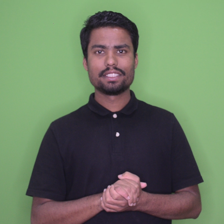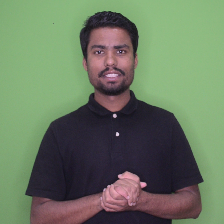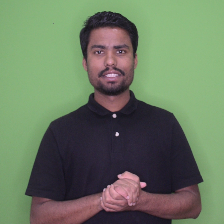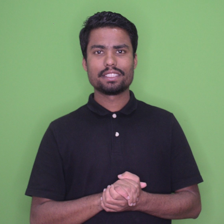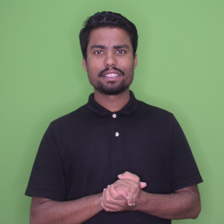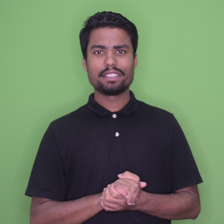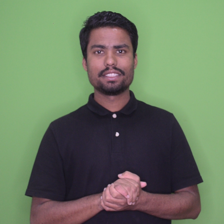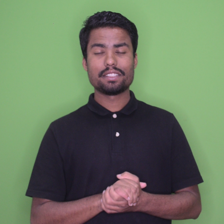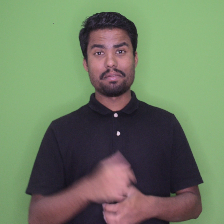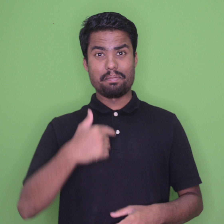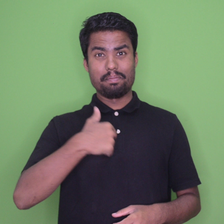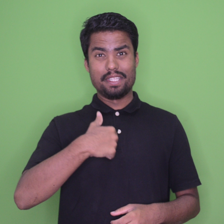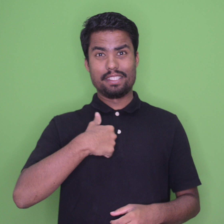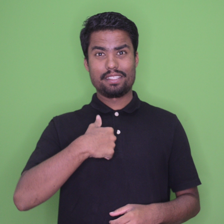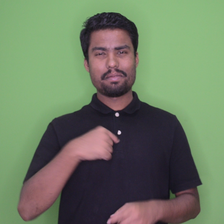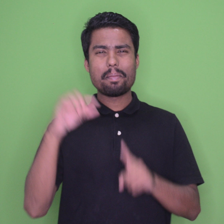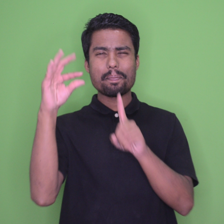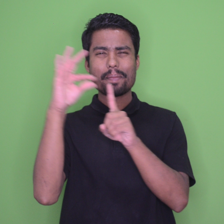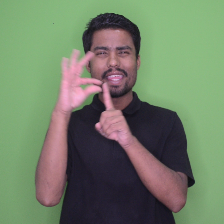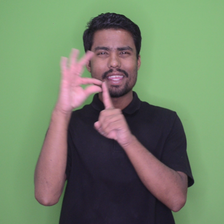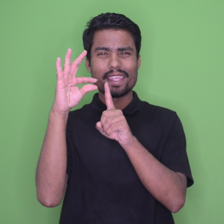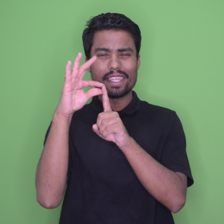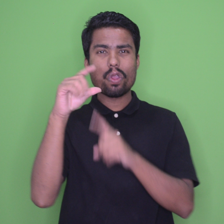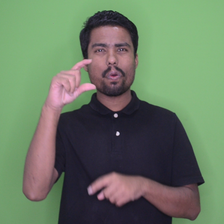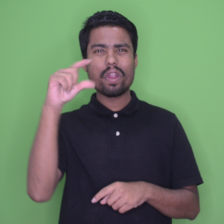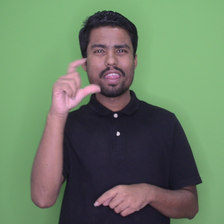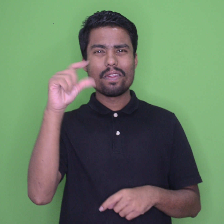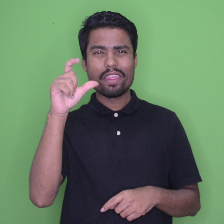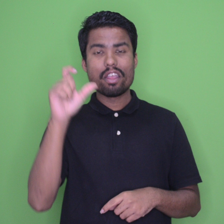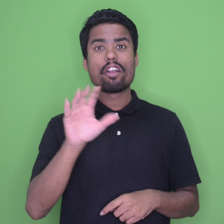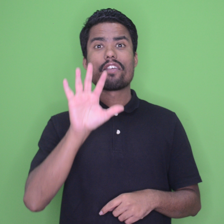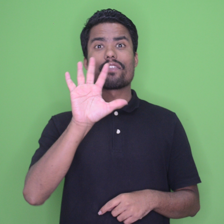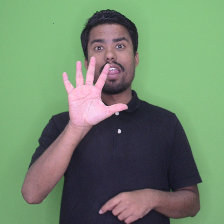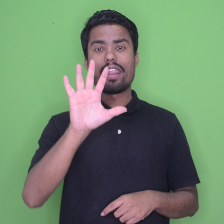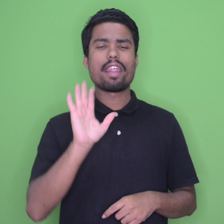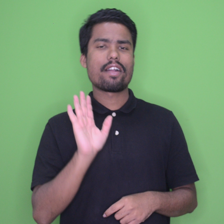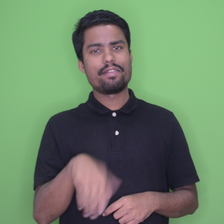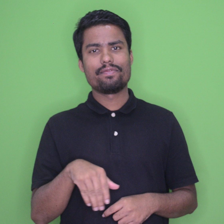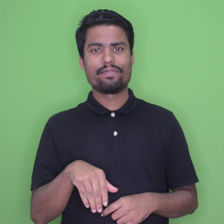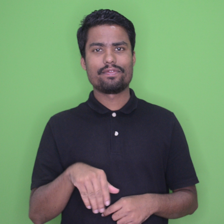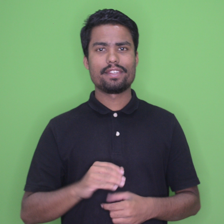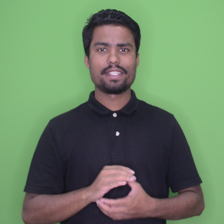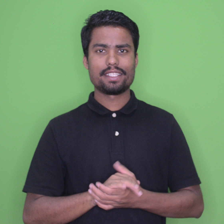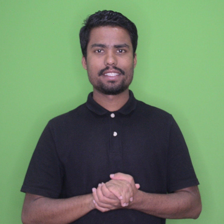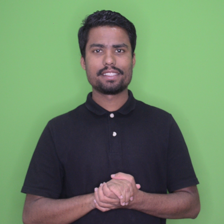i have five paisa